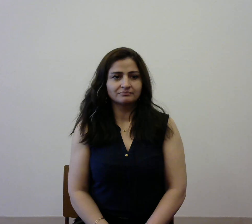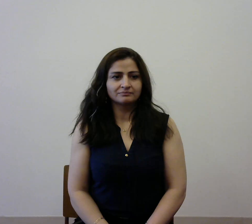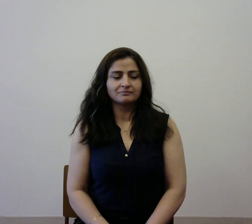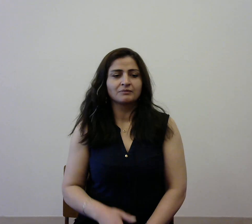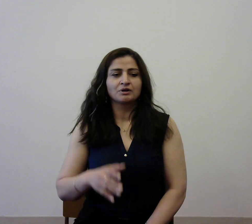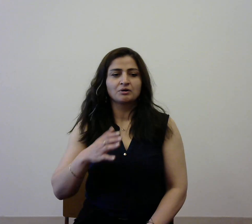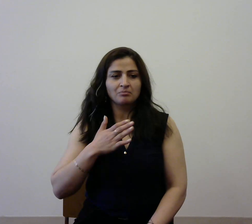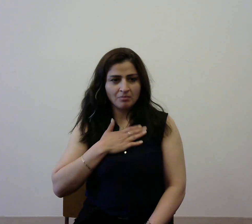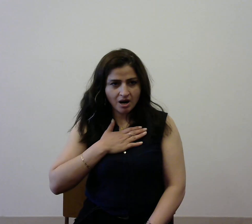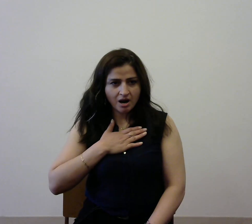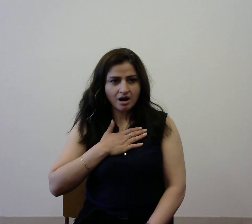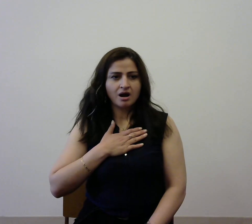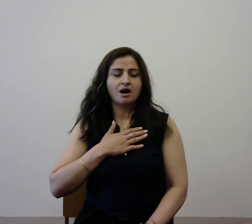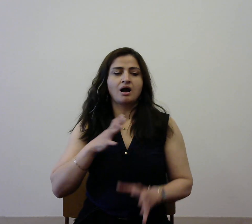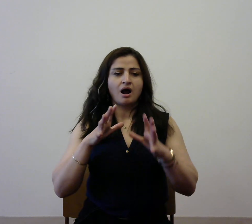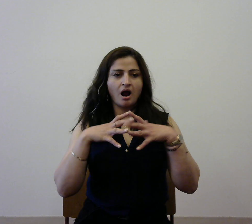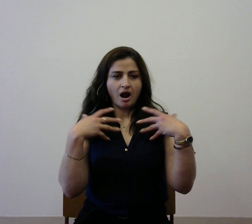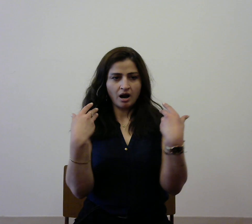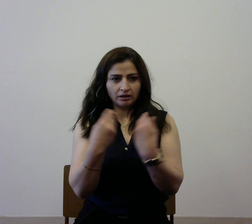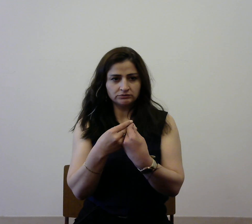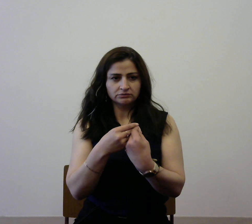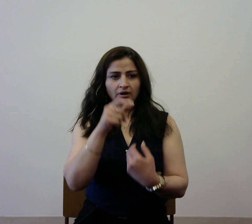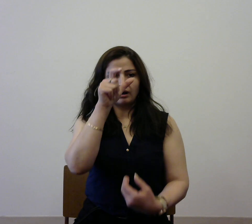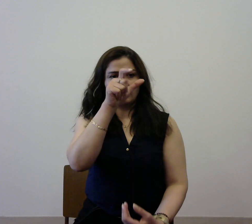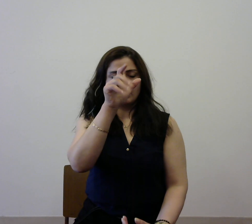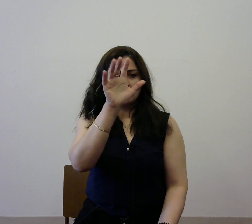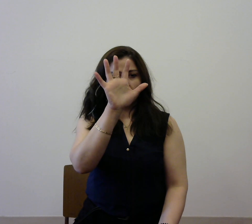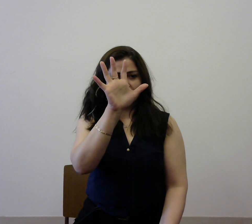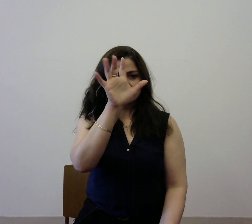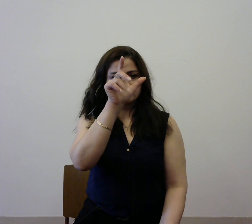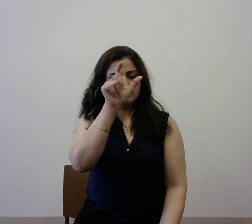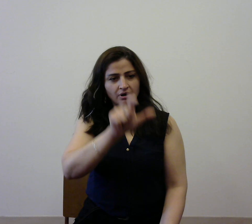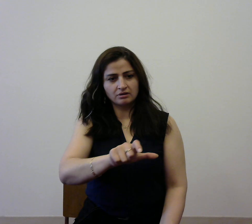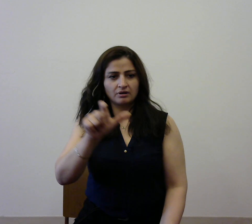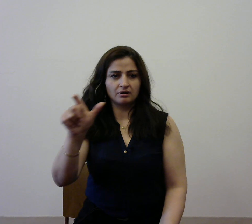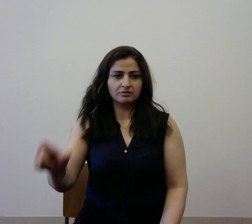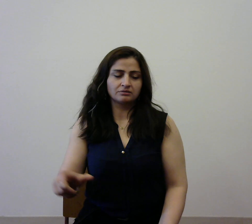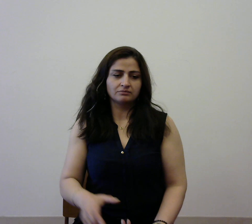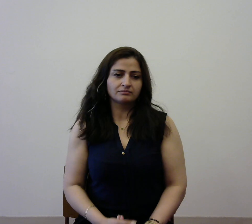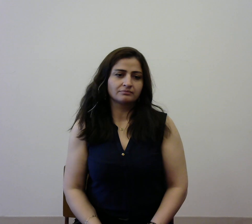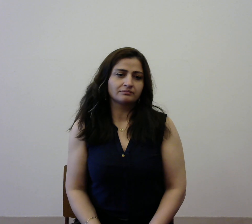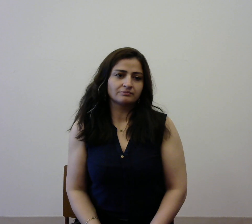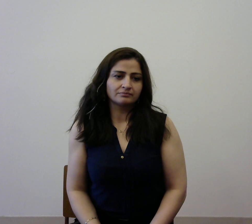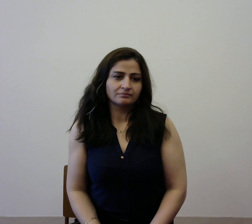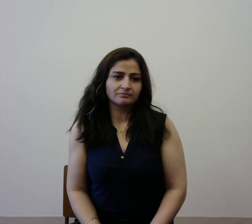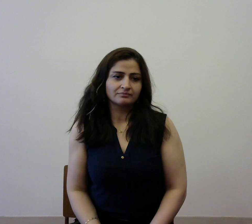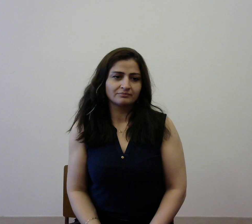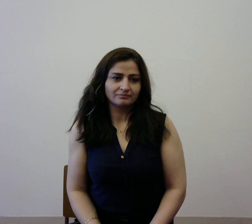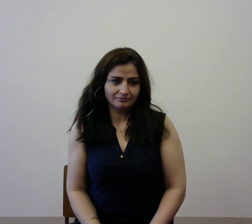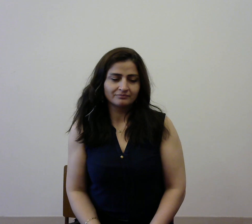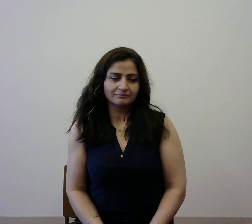Biz ailədə 5 nəfərik